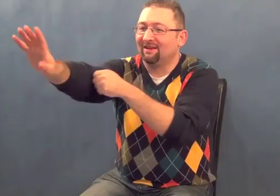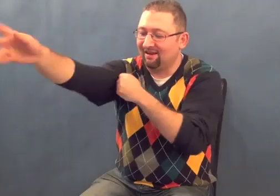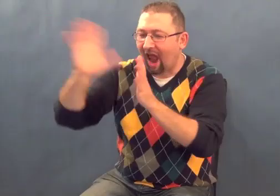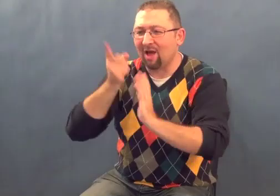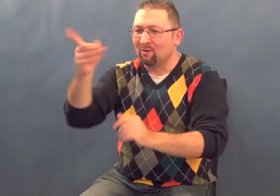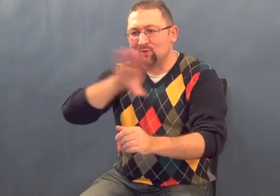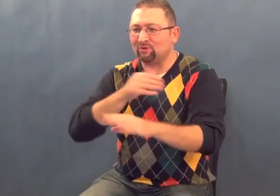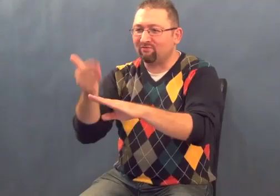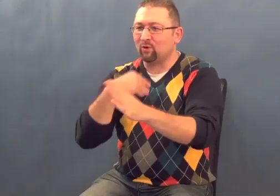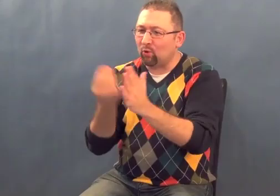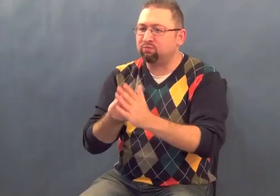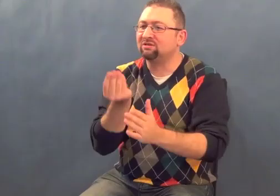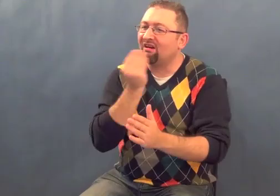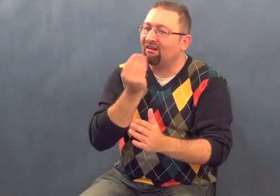Ale musimy razem wcześniej kupić jedzenie.